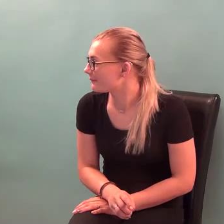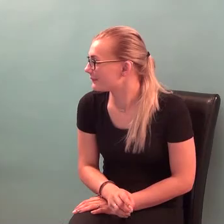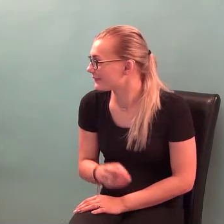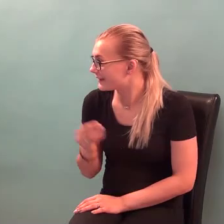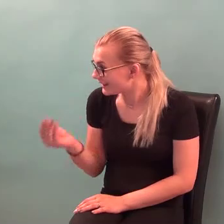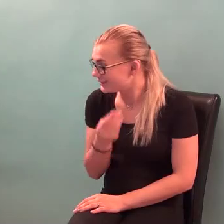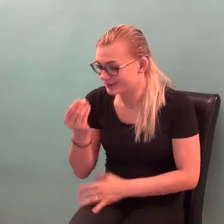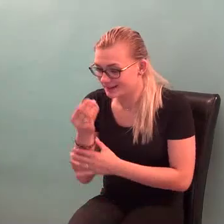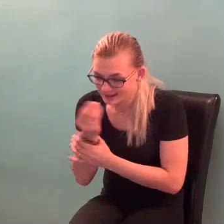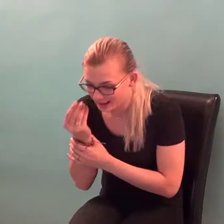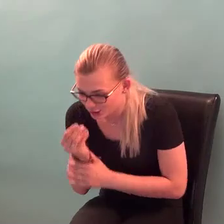Jeszcze?